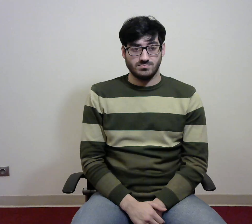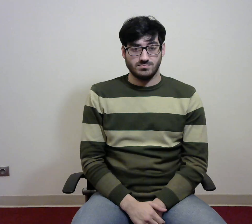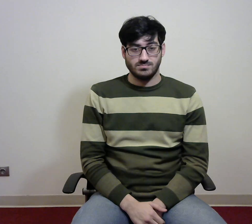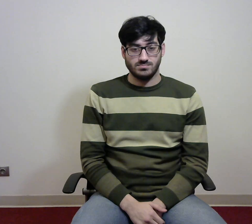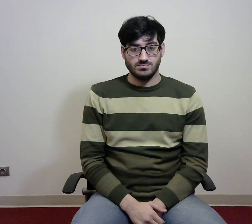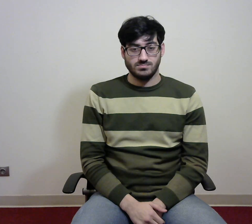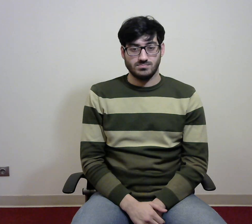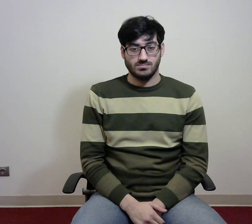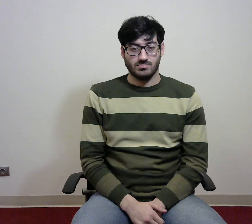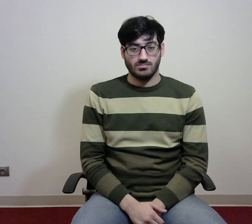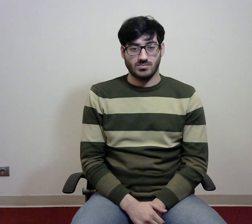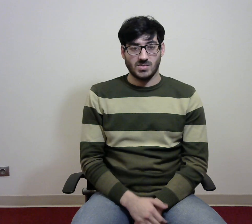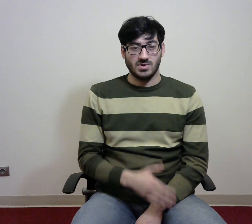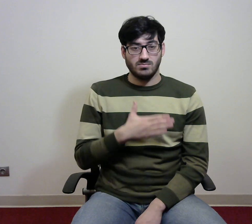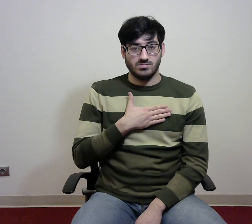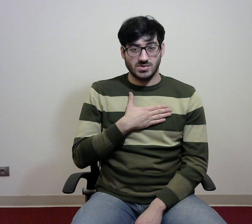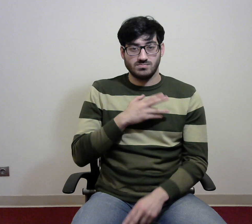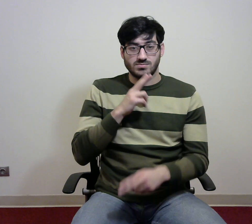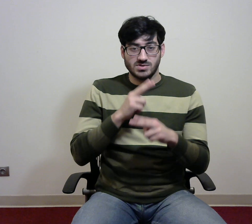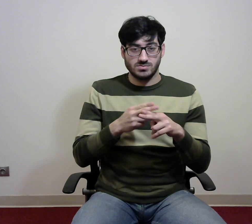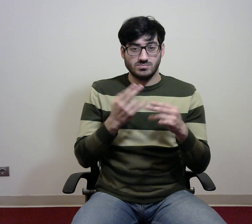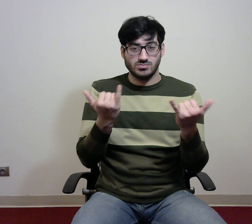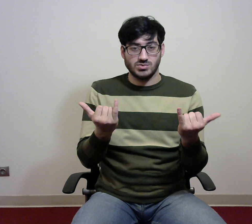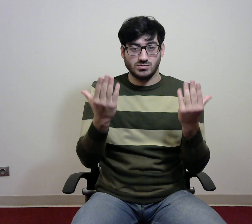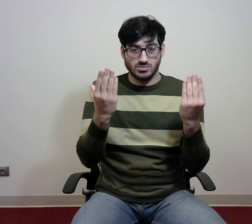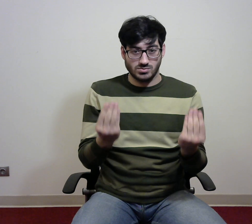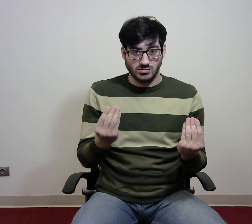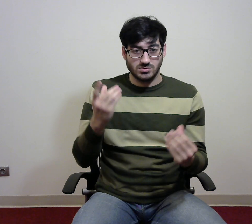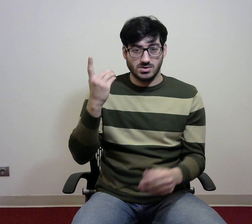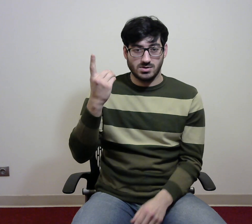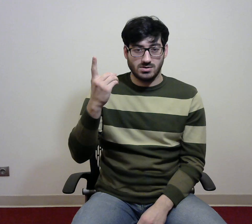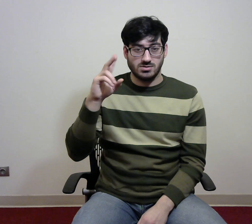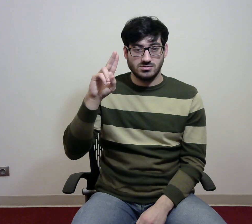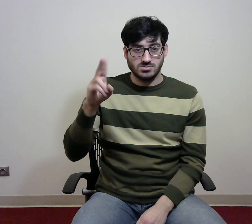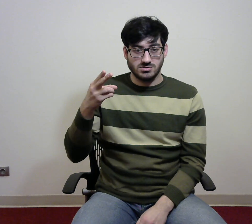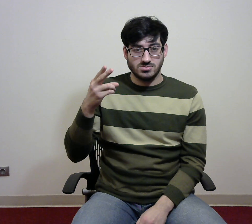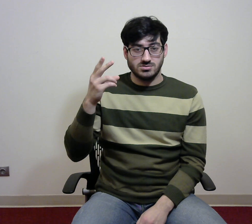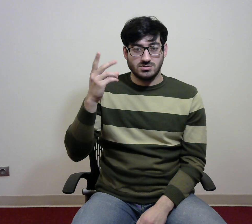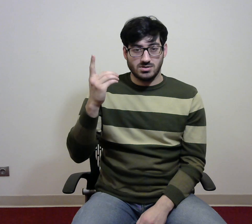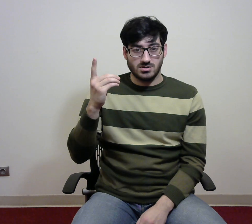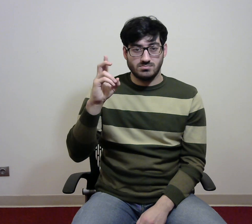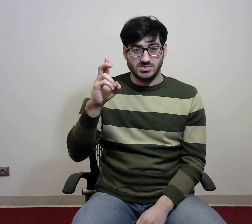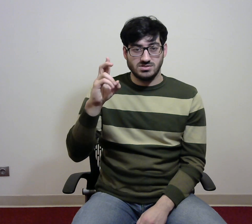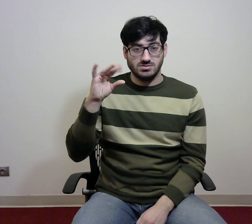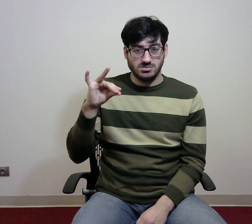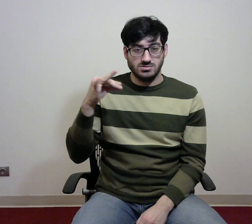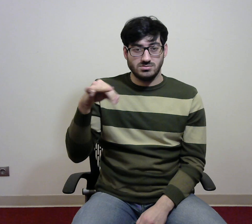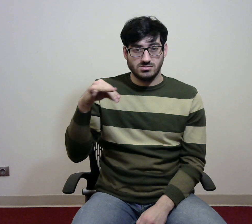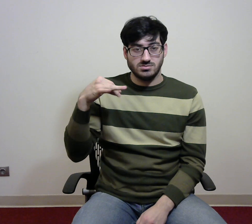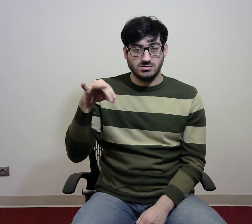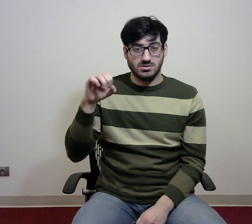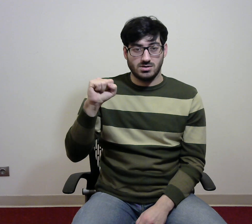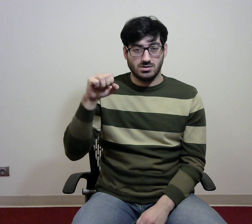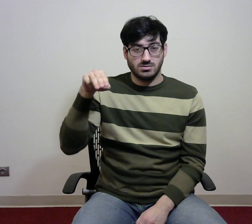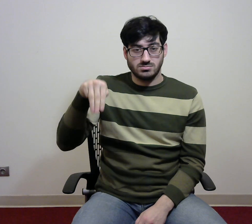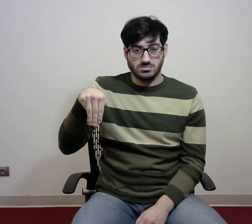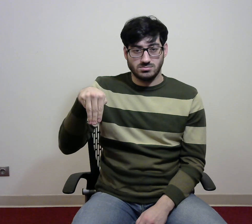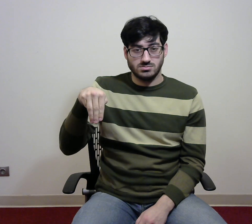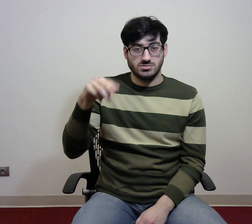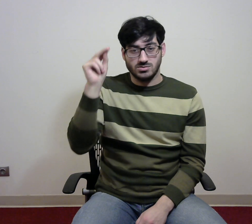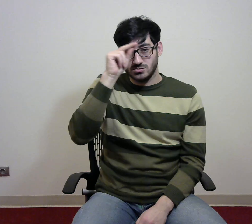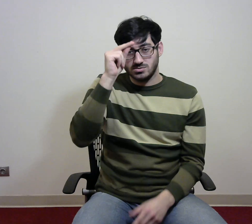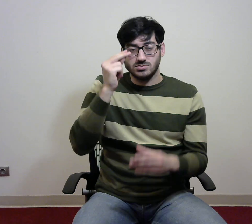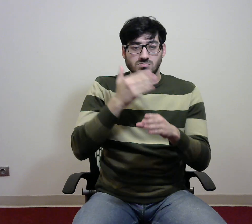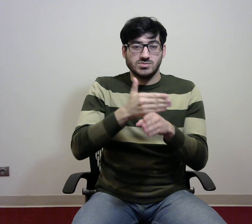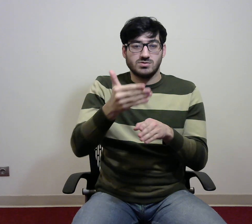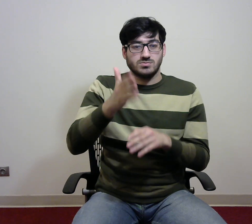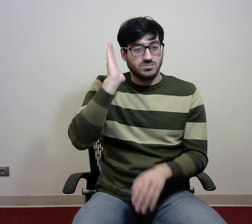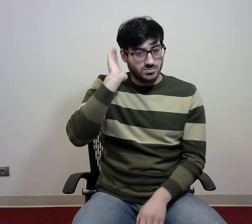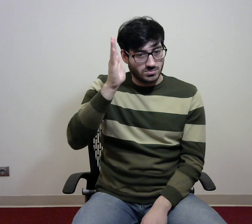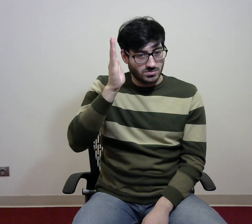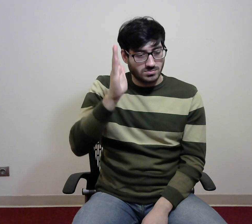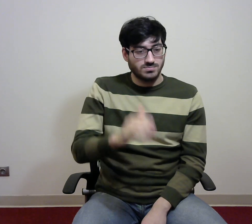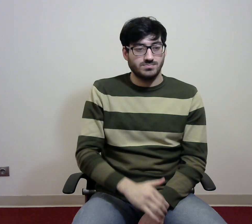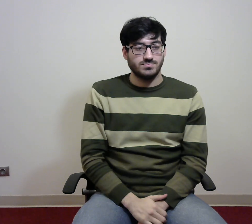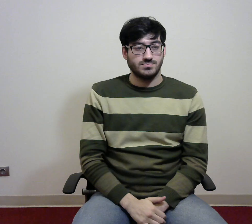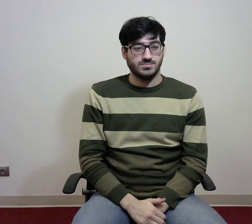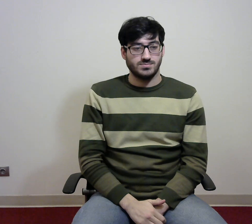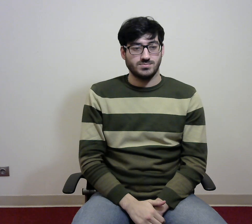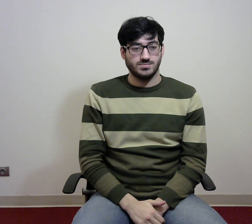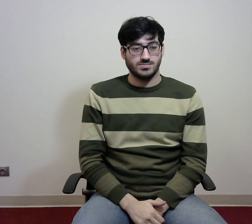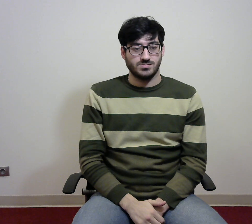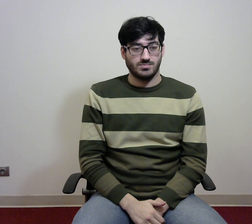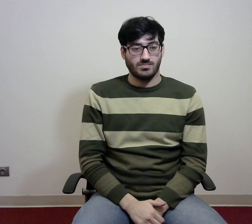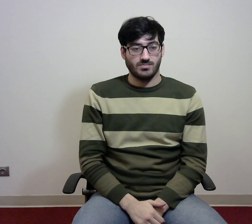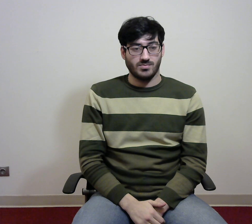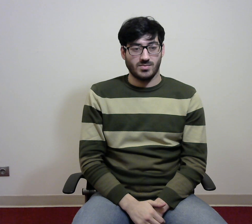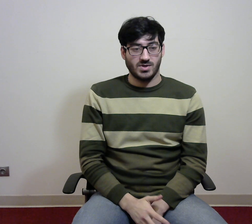Mənim bacım bu gün ədəbiyyat dərsinə gecikəcək